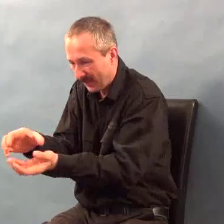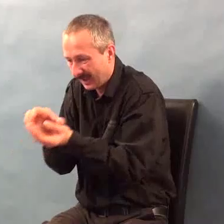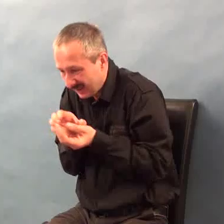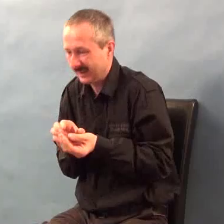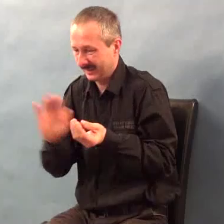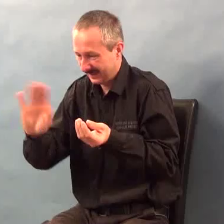Pomachał im na pożegnanie.